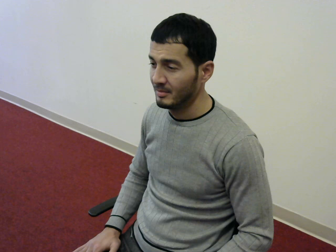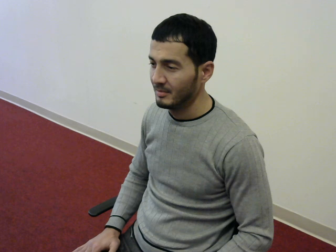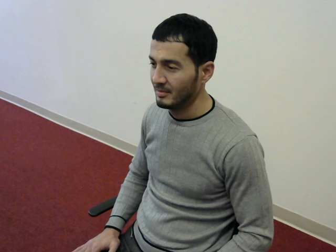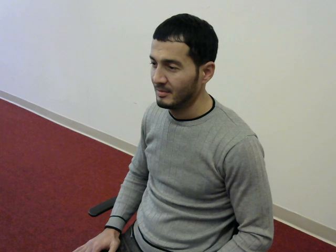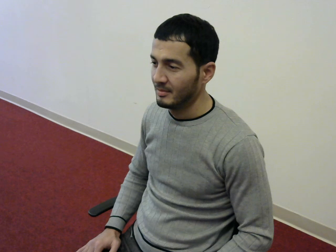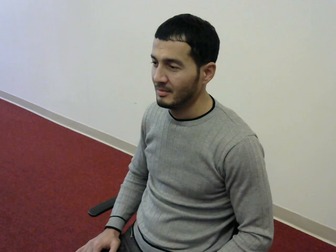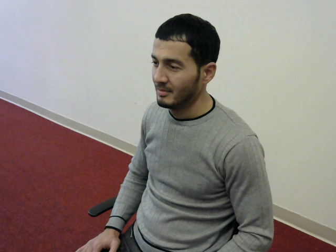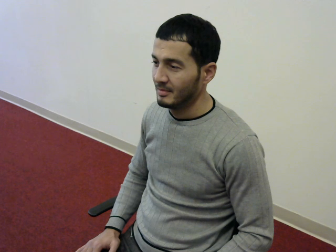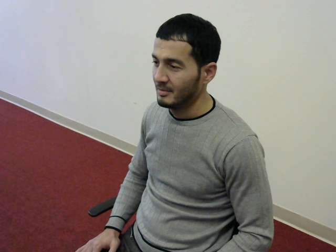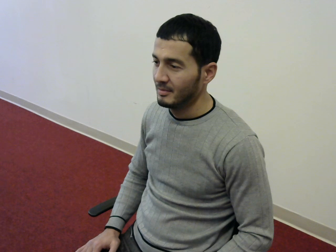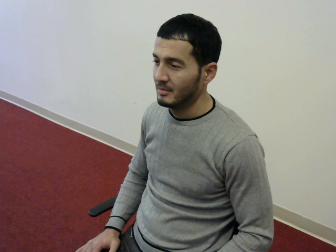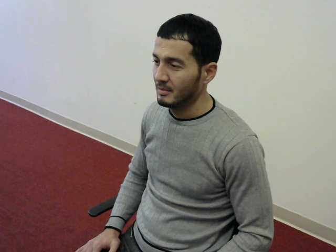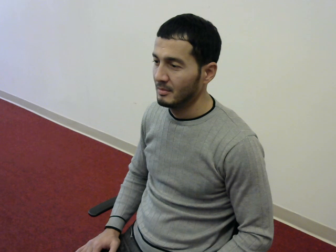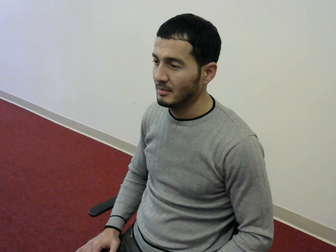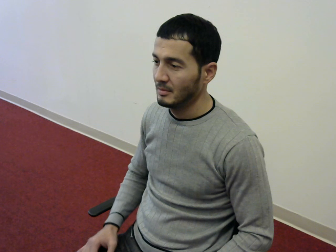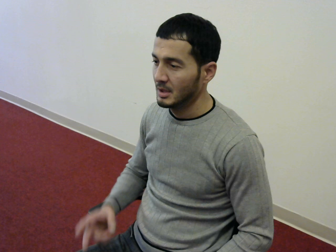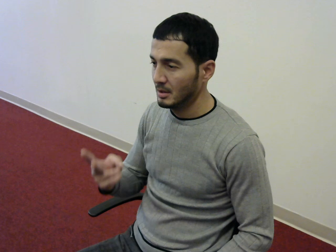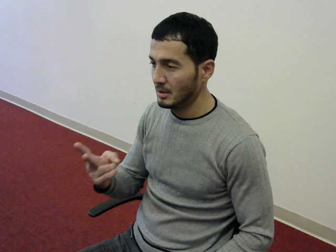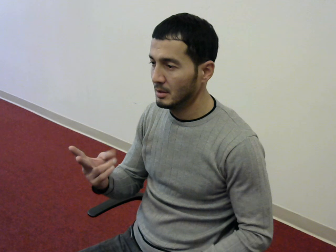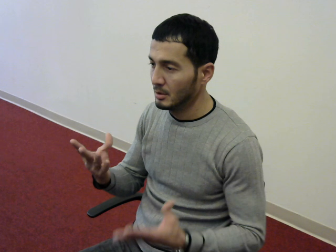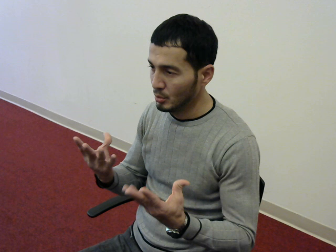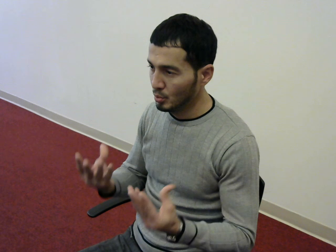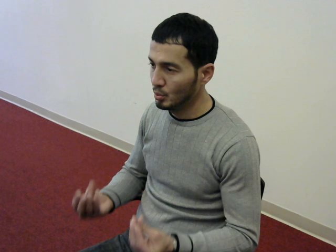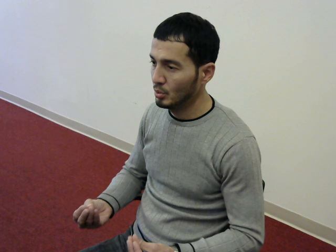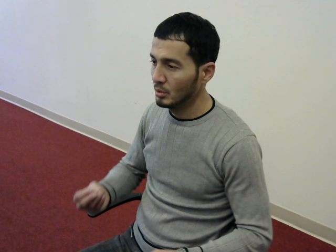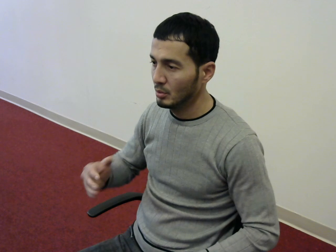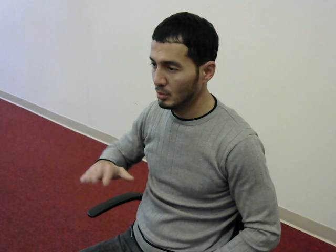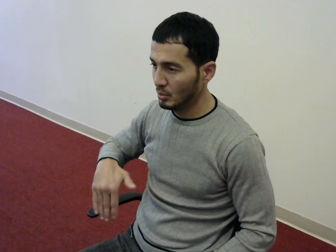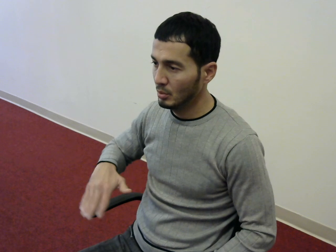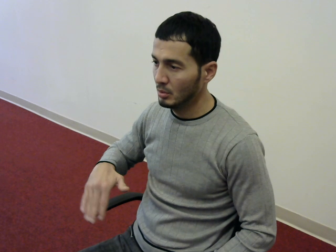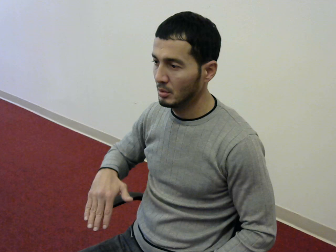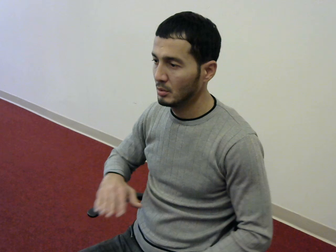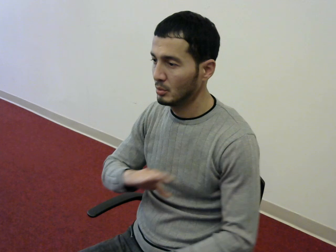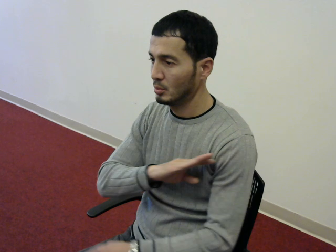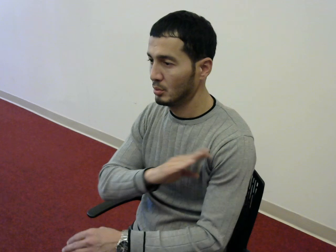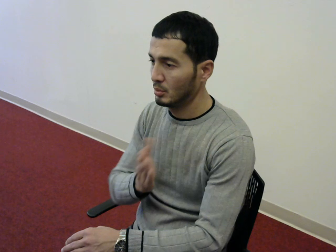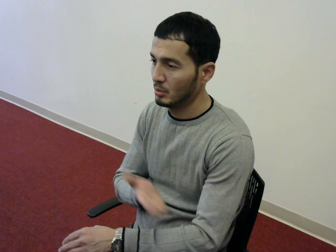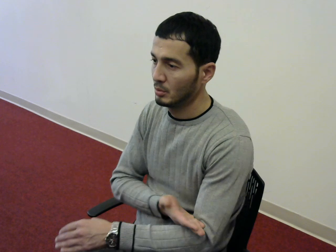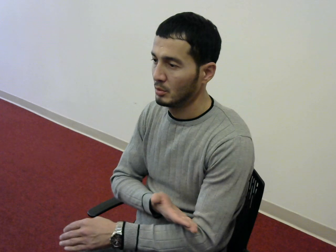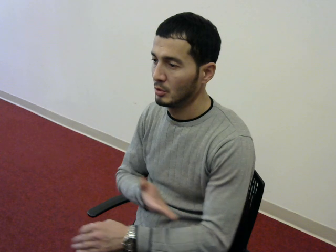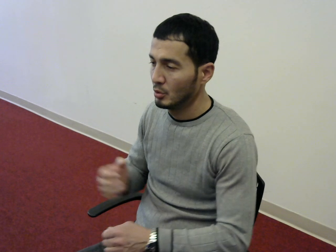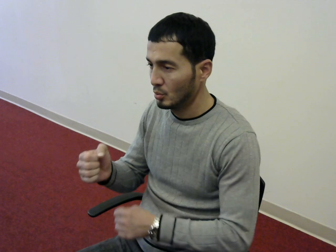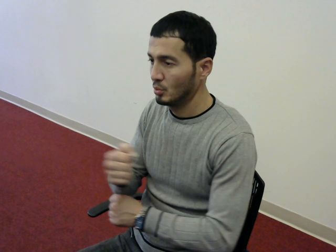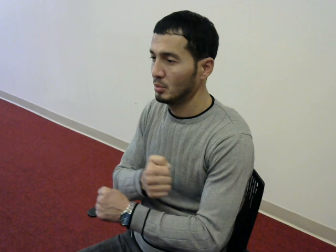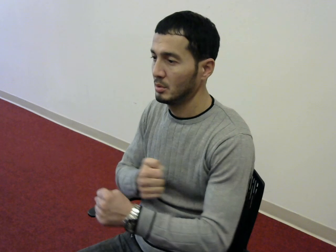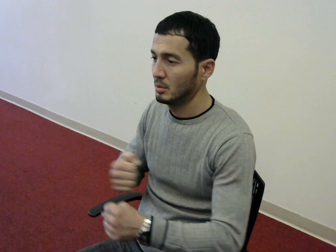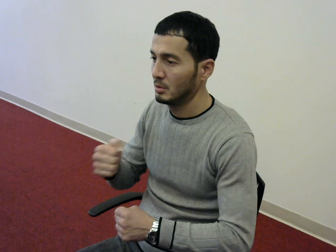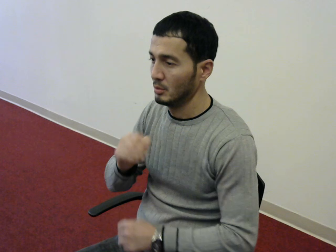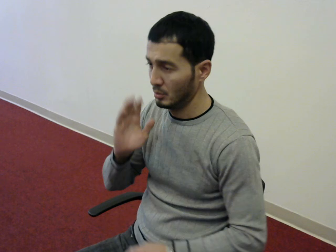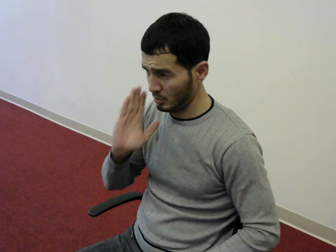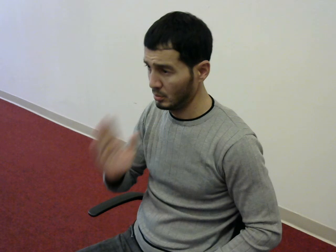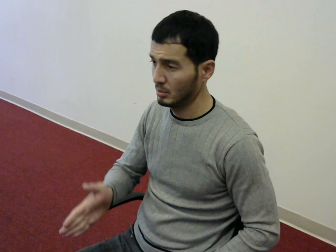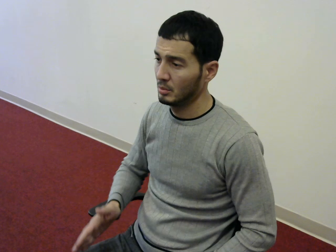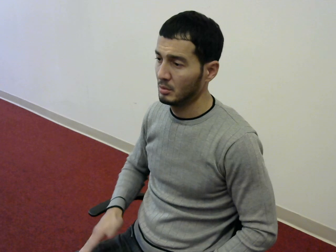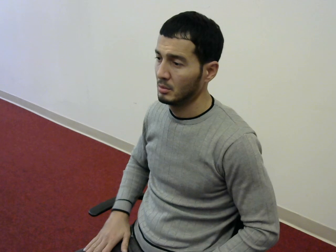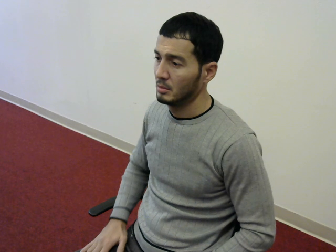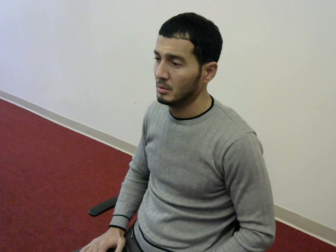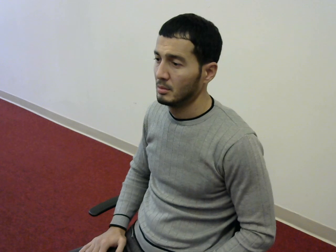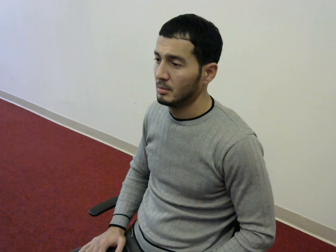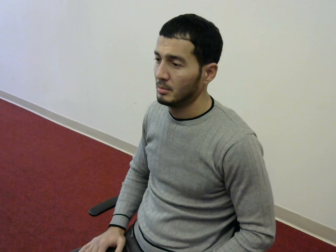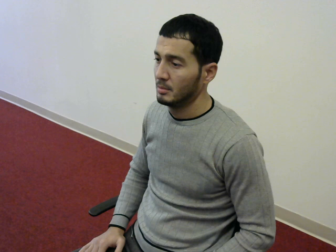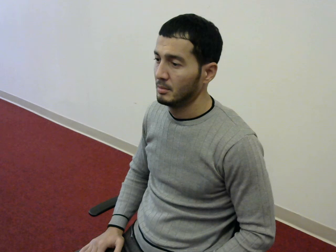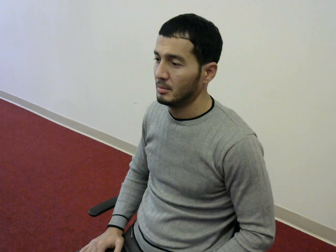İki gün sonra güclü külək olacaq